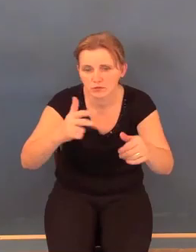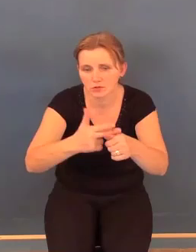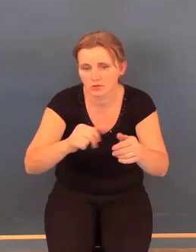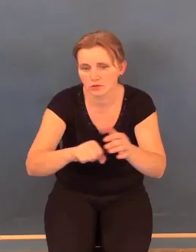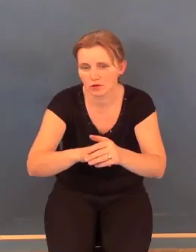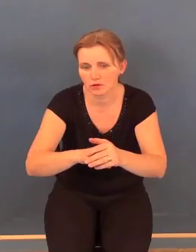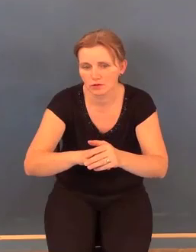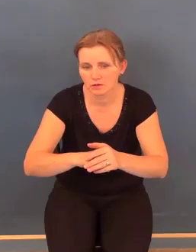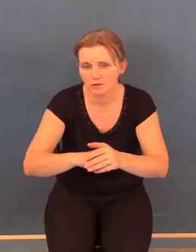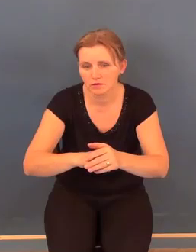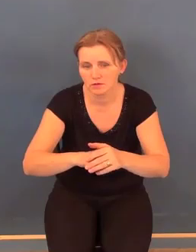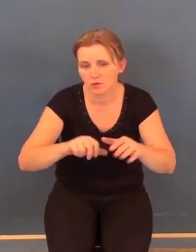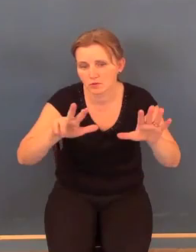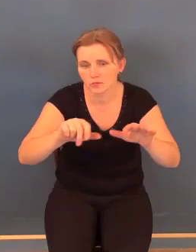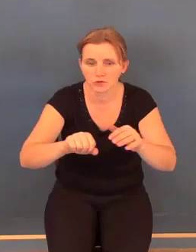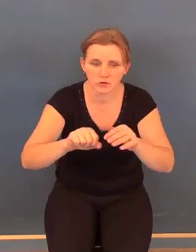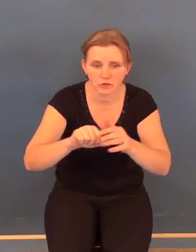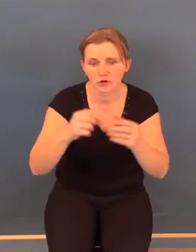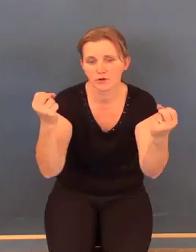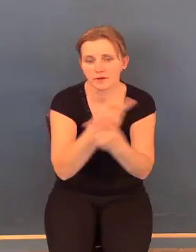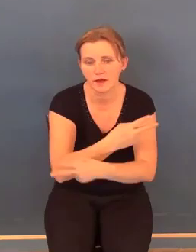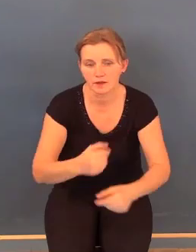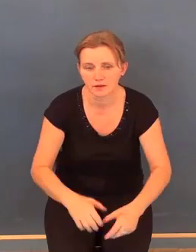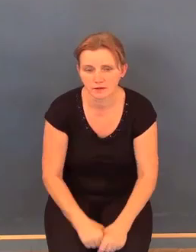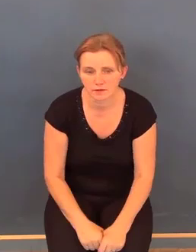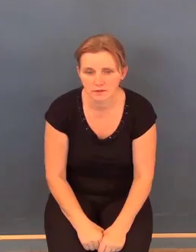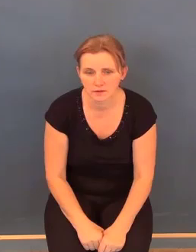Możemy pójść do kina od szóstej trzydzieści do ósmej.